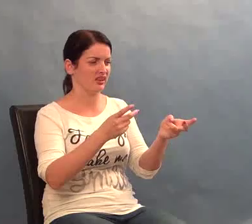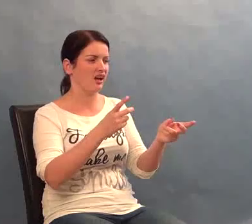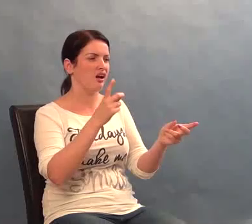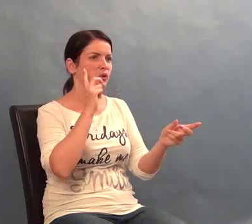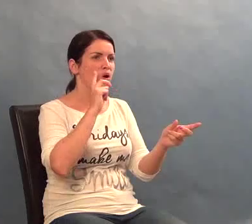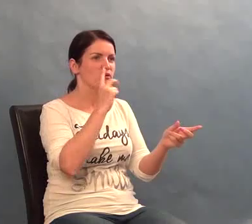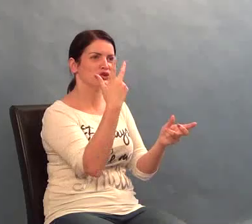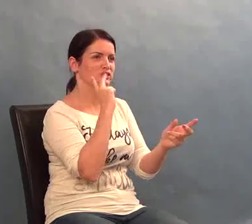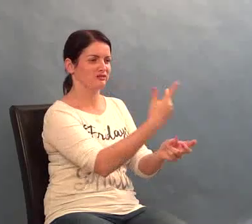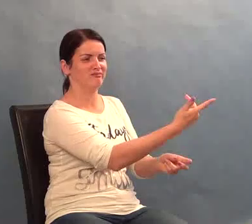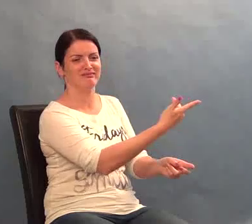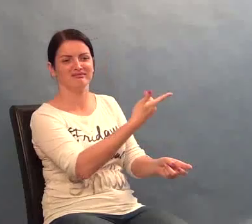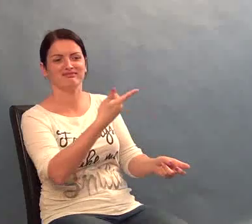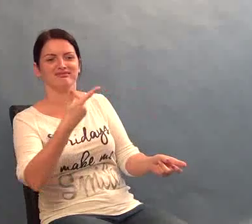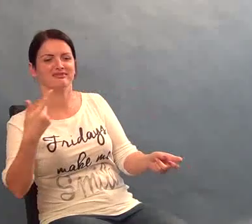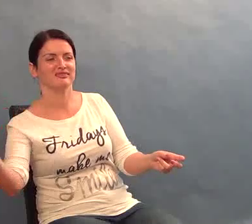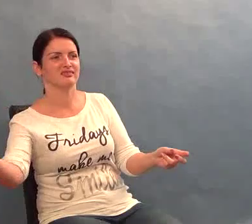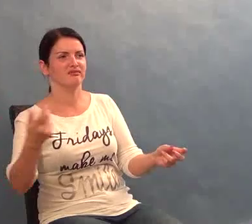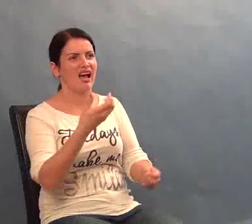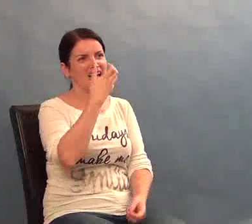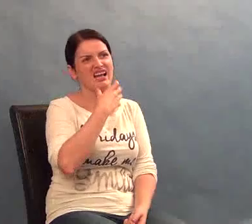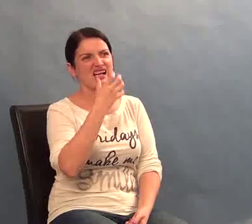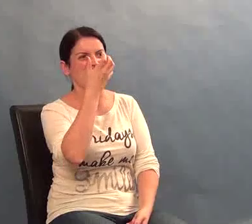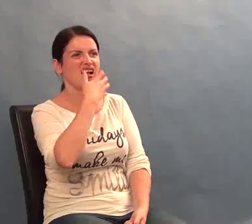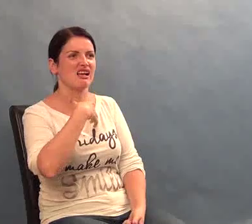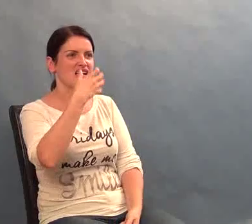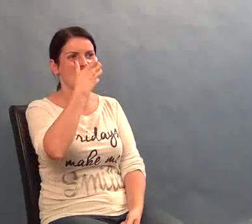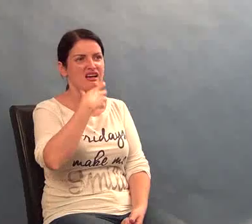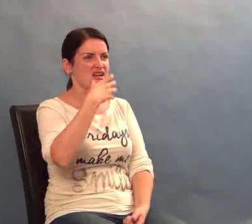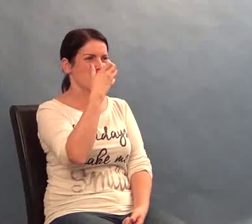Przechodzi obok niego trzech chłopaków jedzących gruszki.